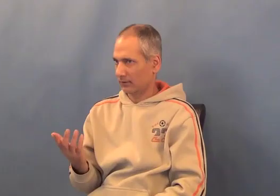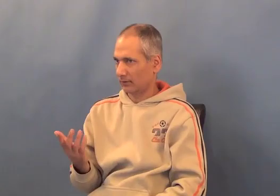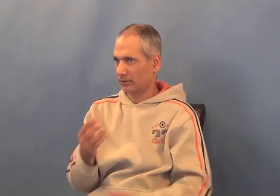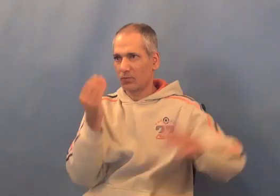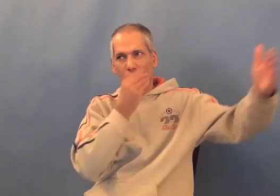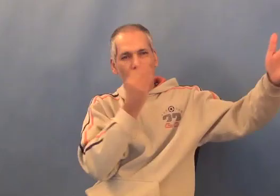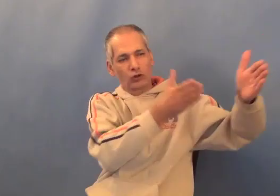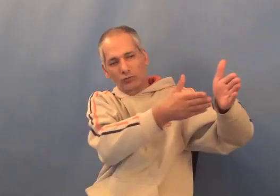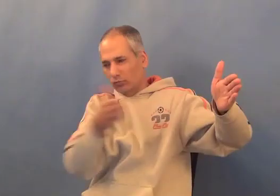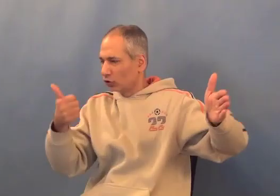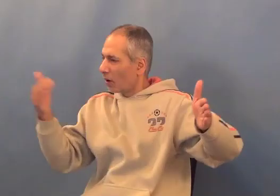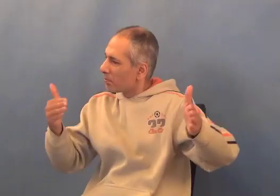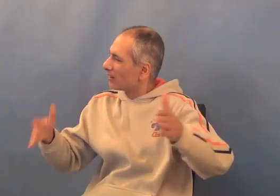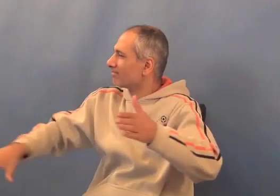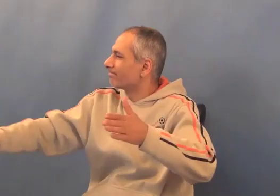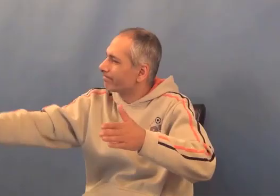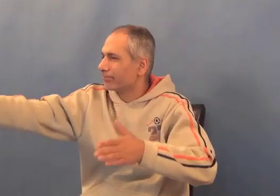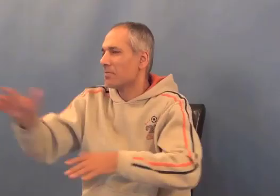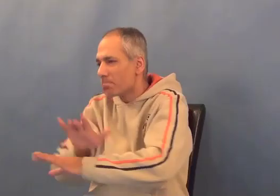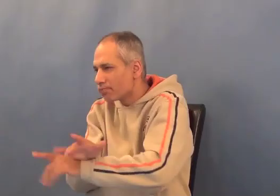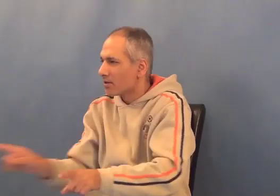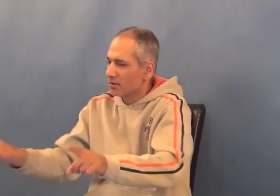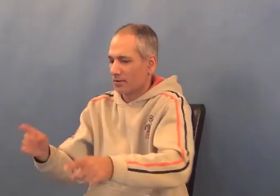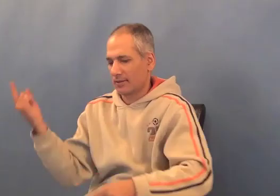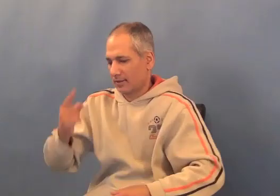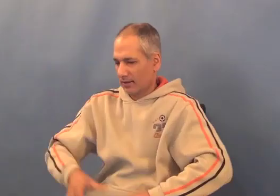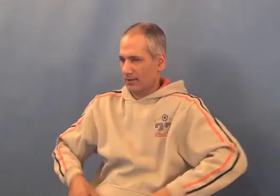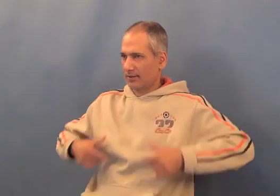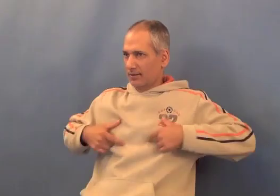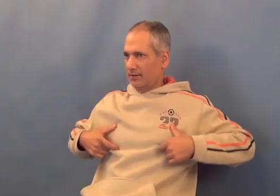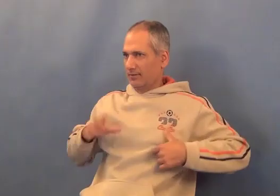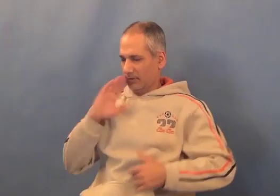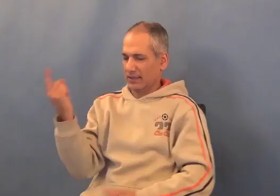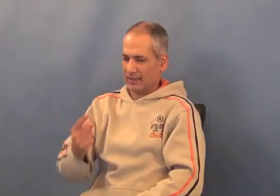Zakaz chodzenia w bikini obowiązuje tylko na przestrzeni stu metrów pomiędzy barami a morzem.